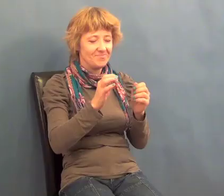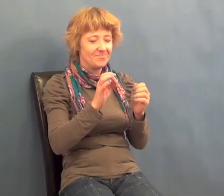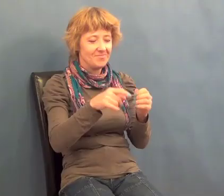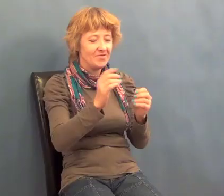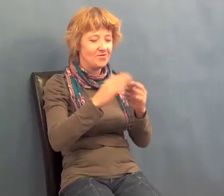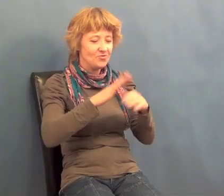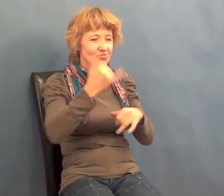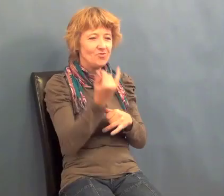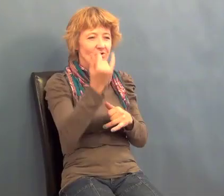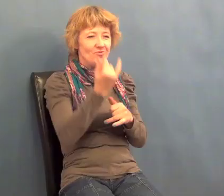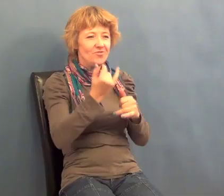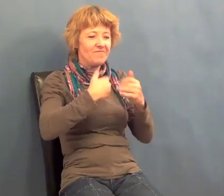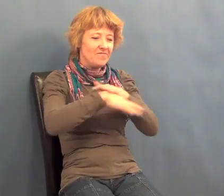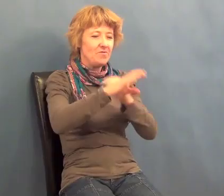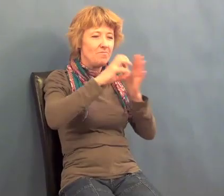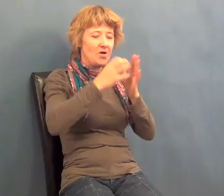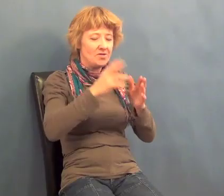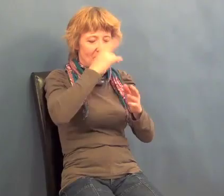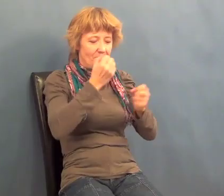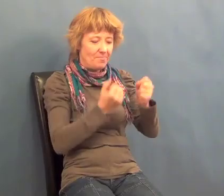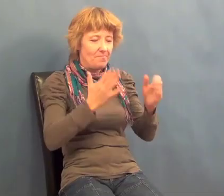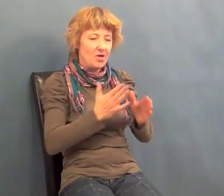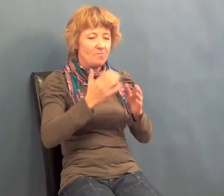Dziecko wyszło z pokoju, a tata przygotowuje się do pracy.